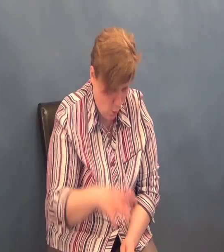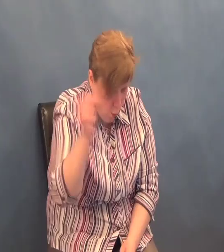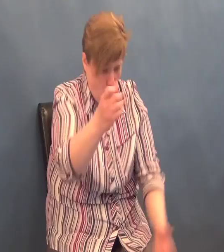O!